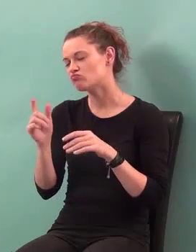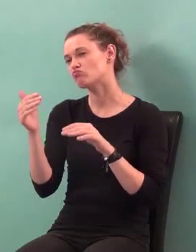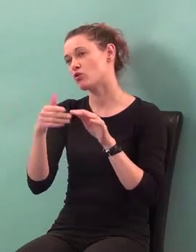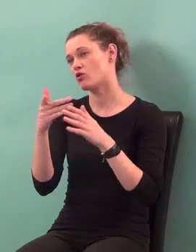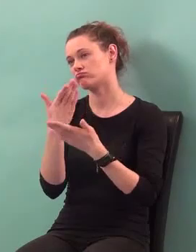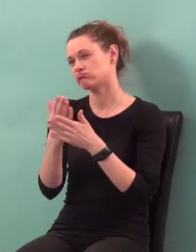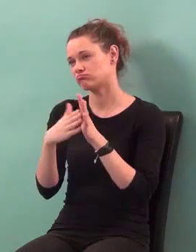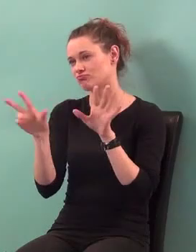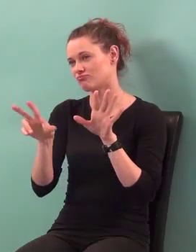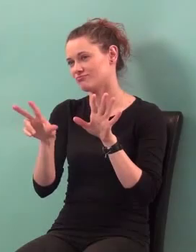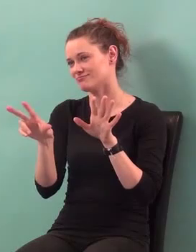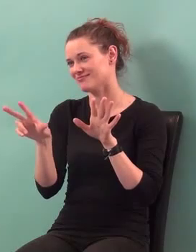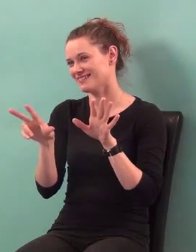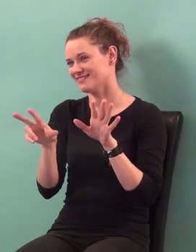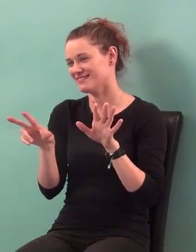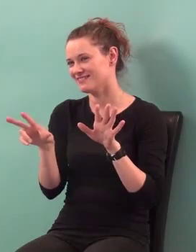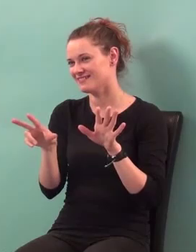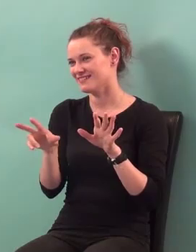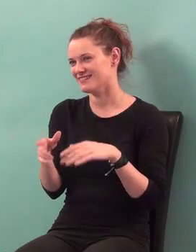Proponuję, na przykład ósma?